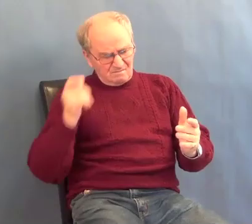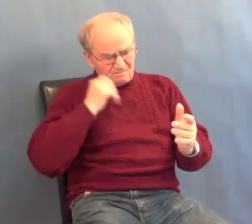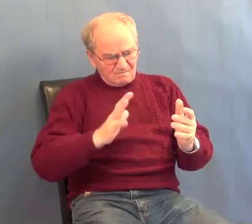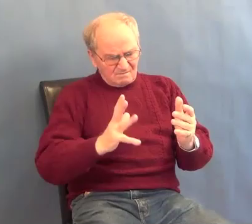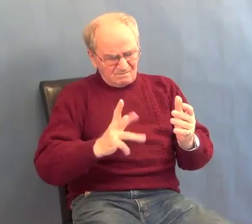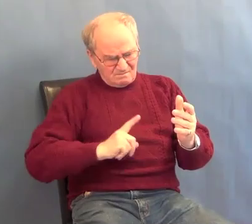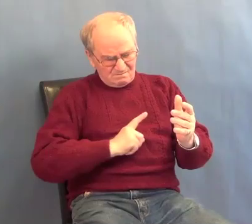Kobieta ładna.